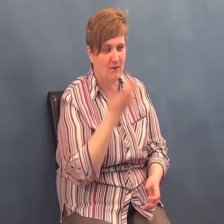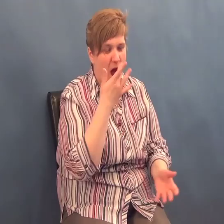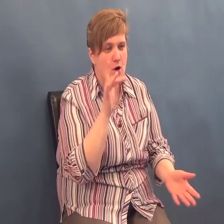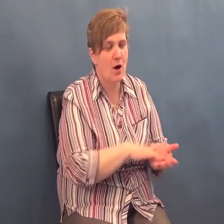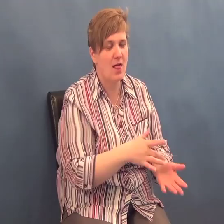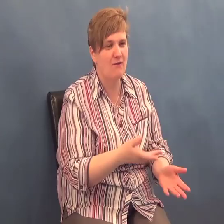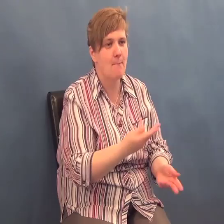Jest wrażliwy.